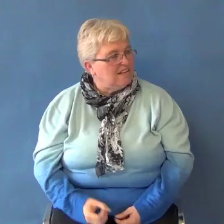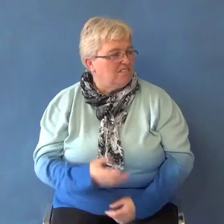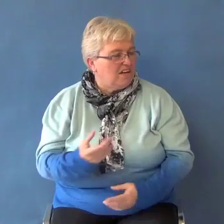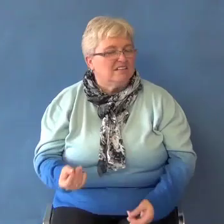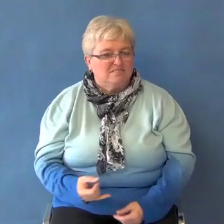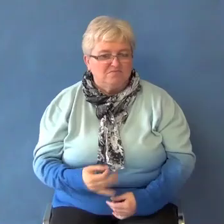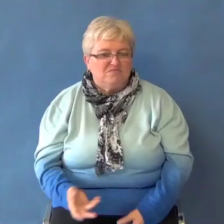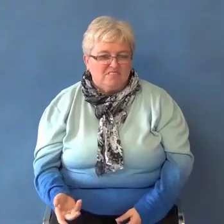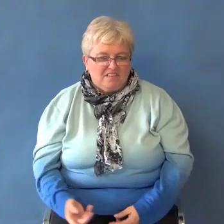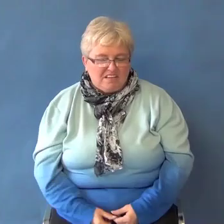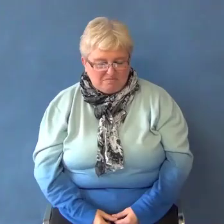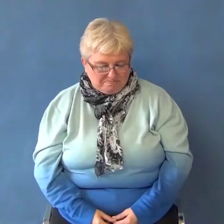Każdy jest inny.